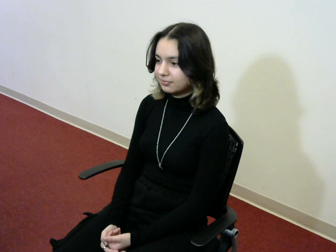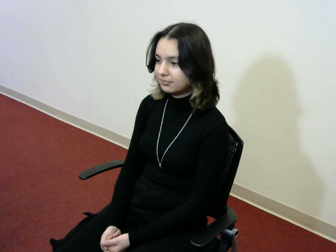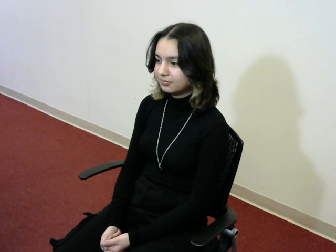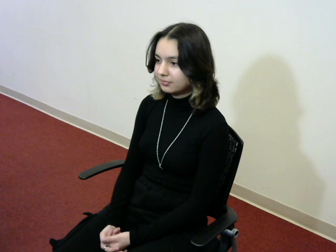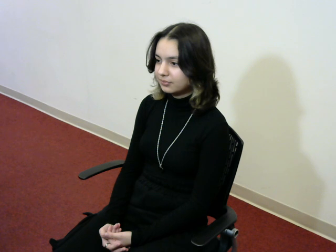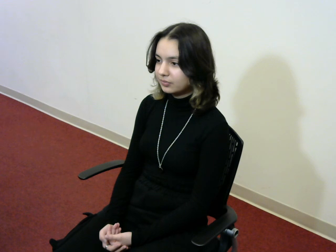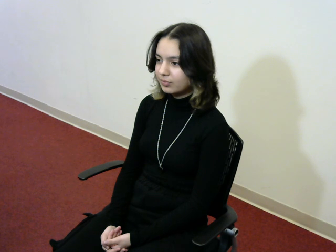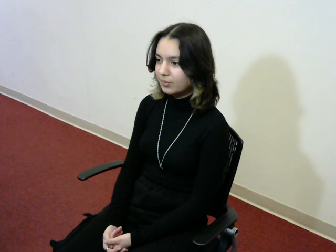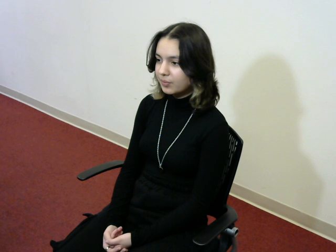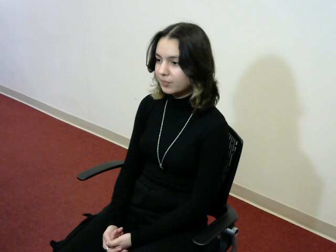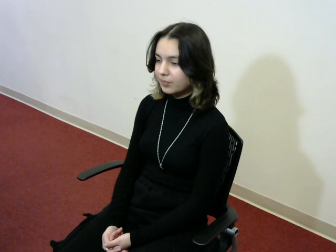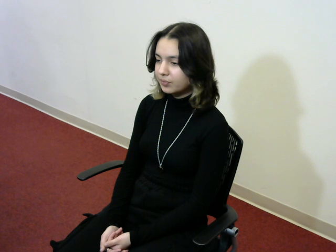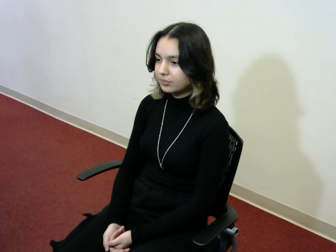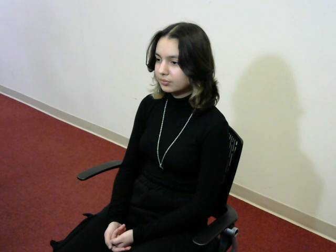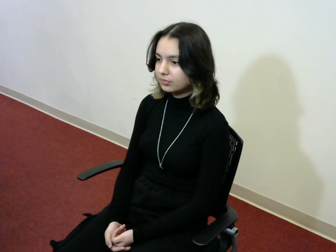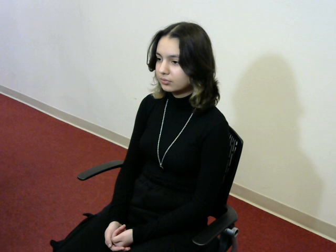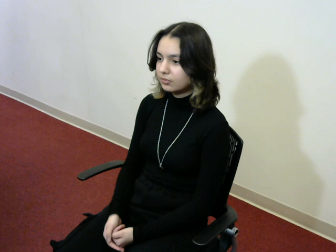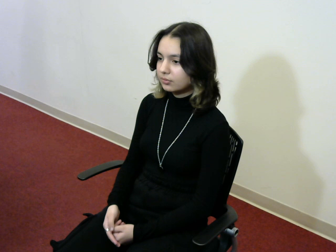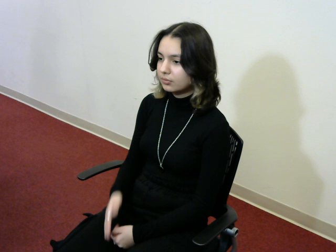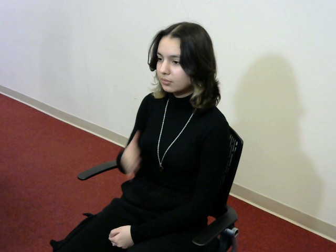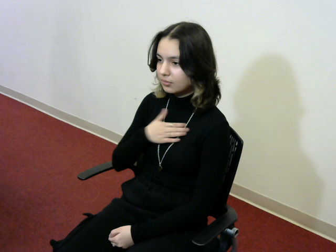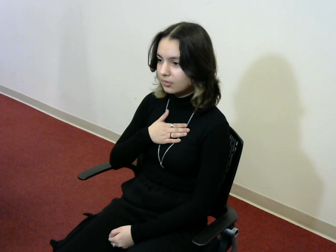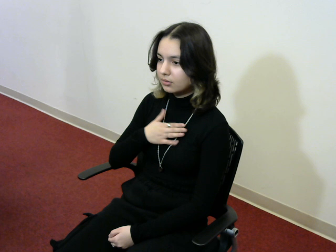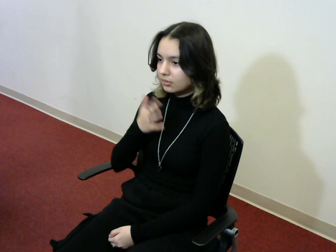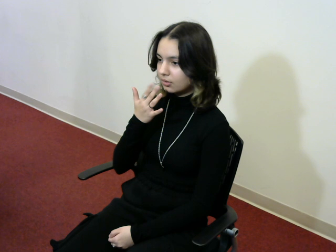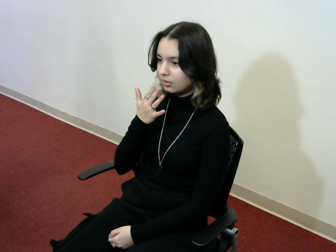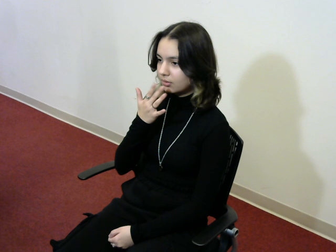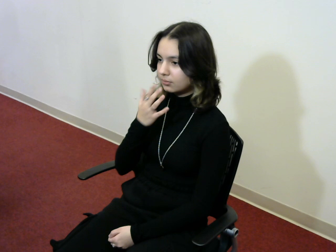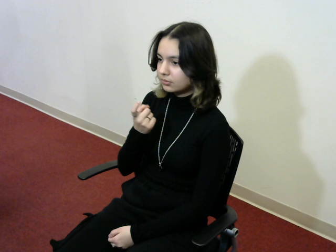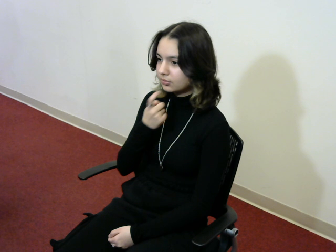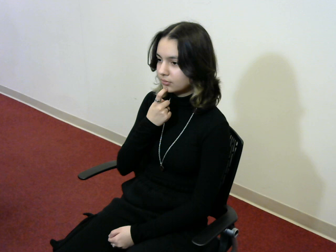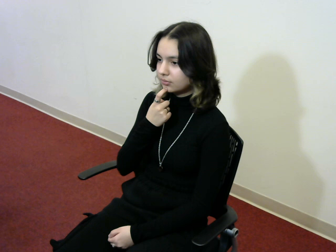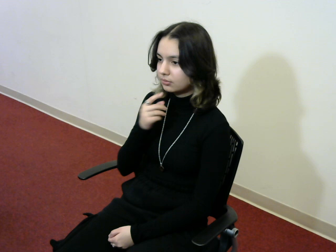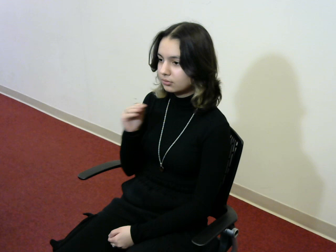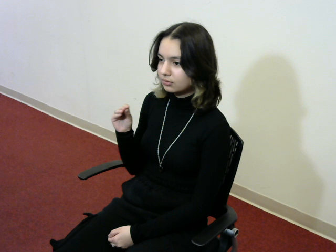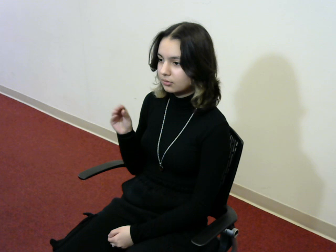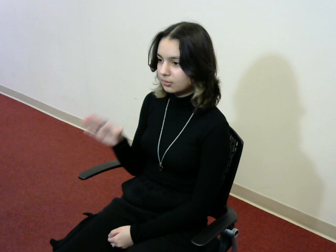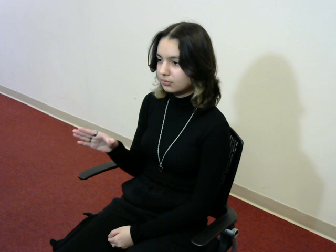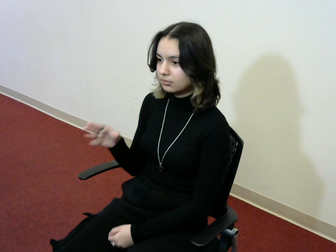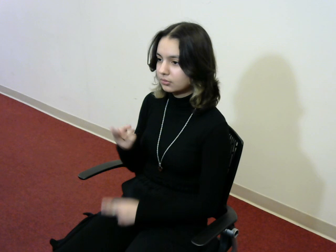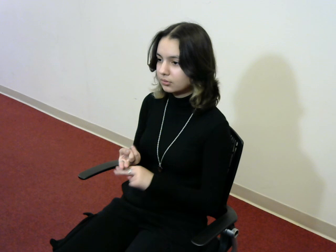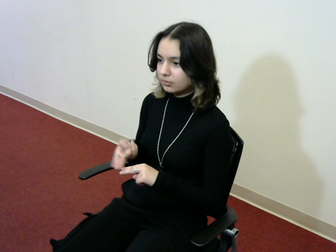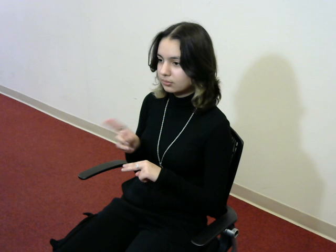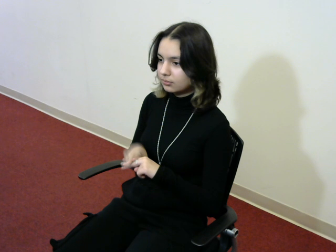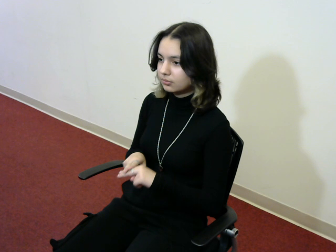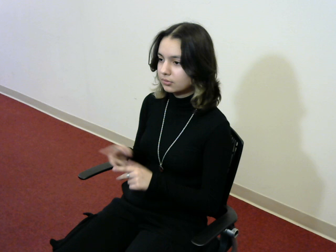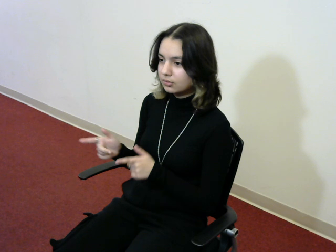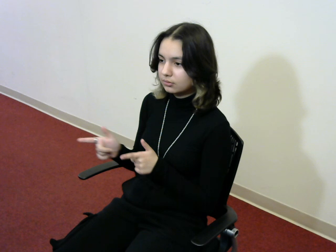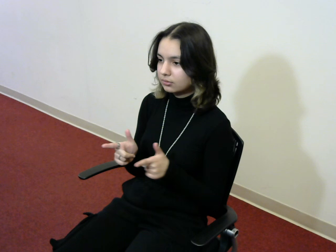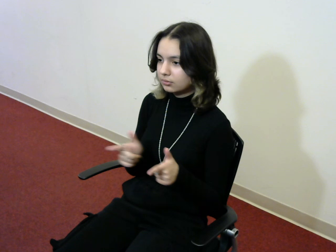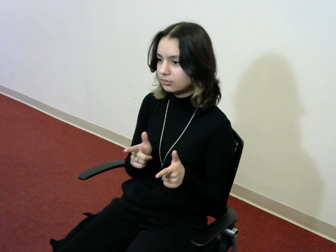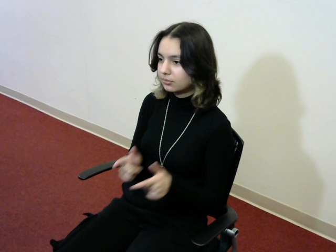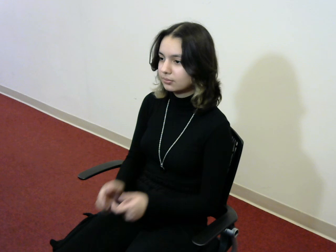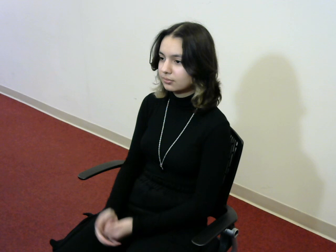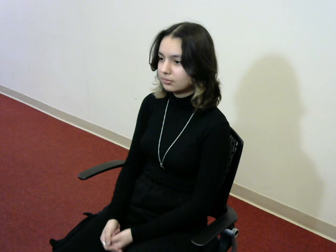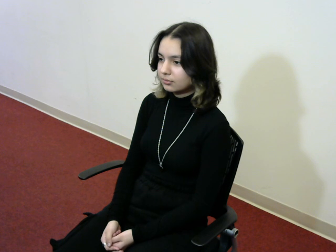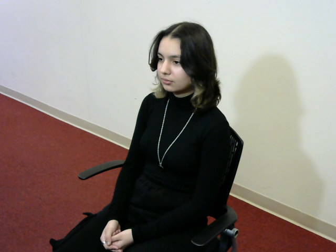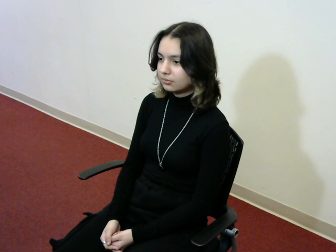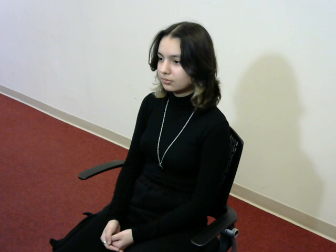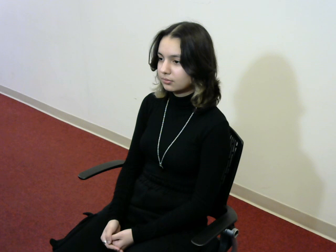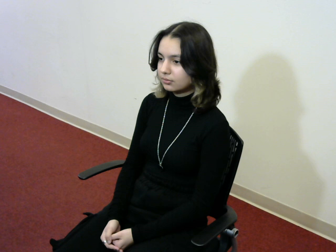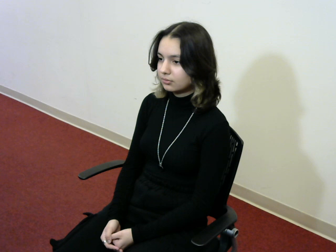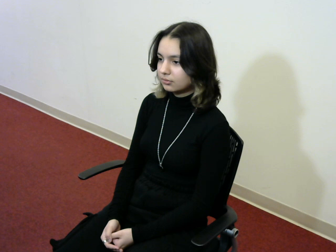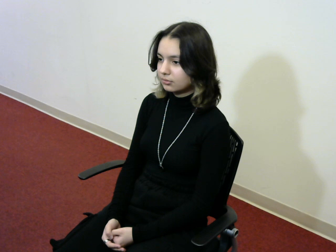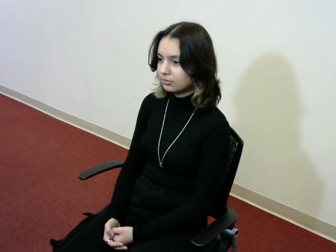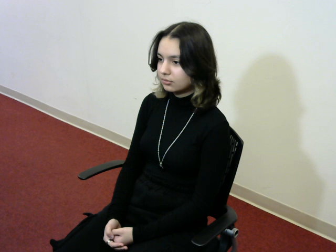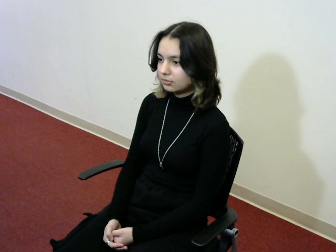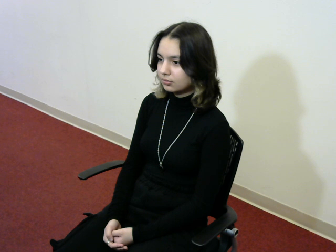Mən xarici dil diplom üçün hazırlaşıram